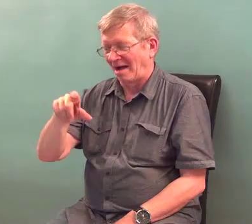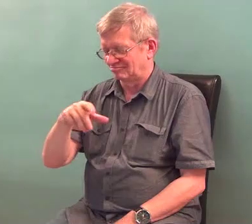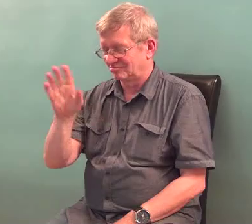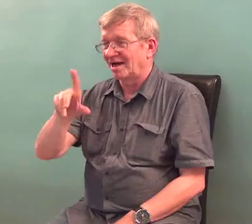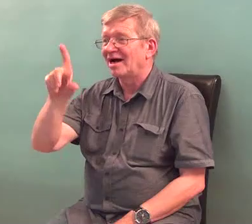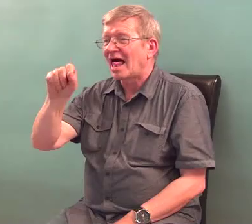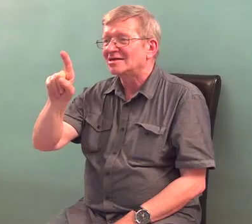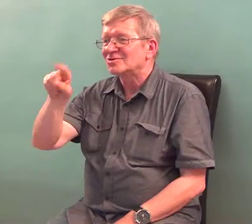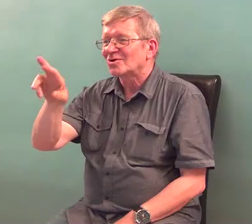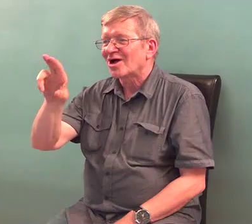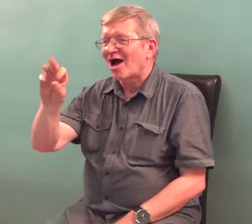Lazurowa.